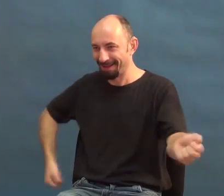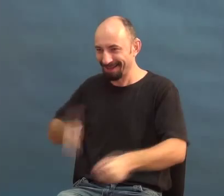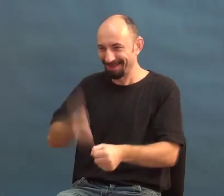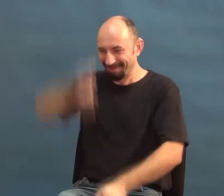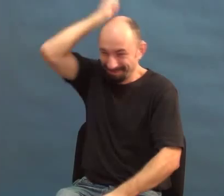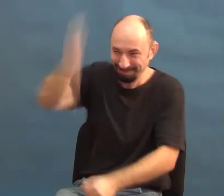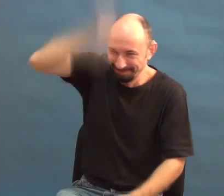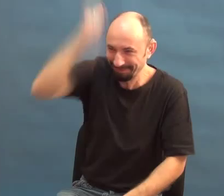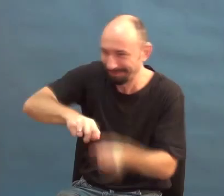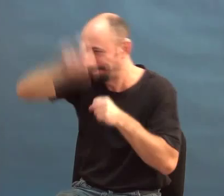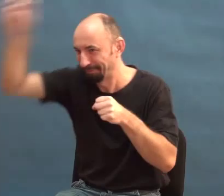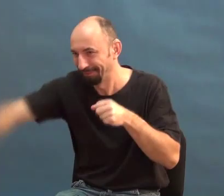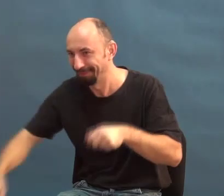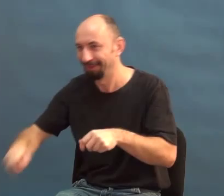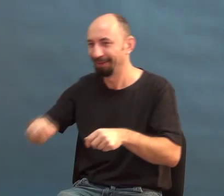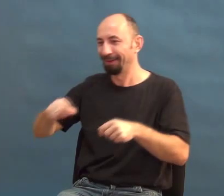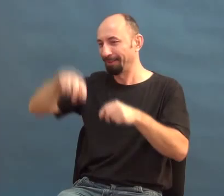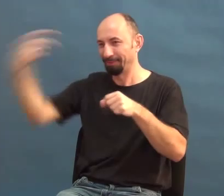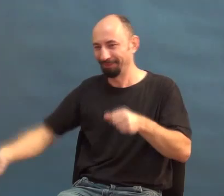Babcia wali go kijem, a on upada.